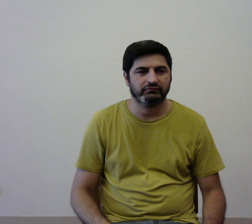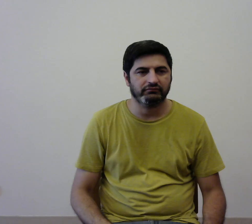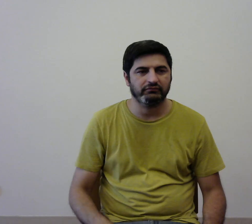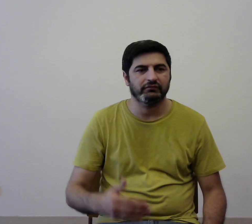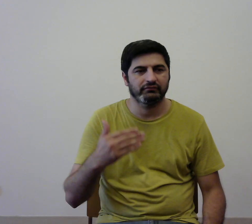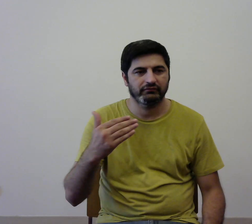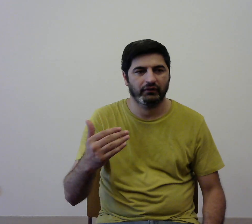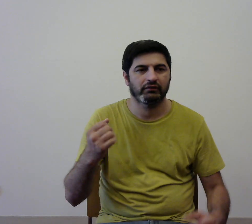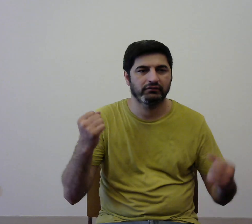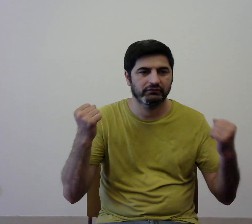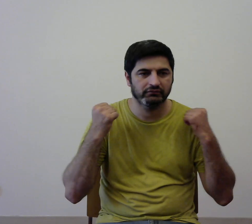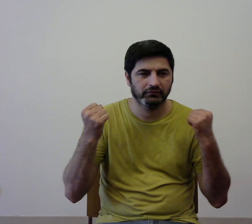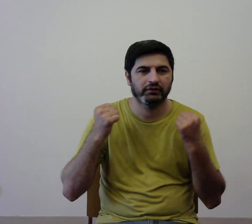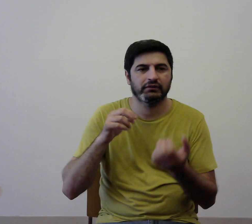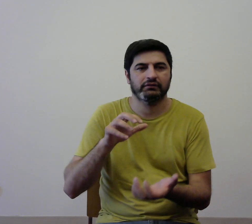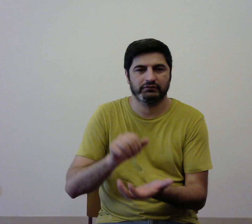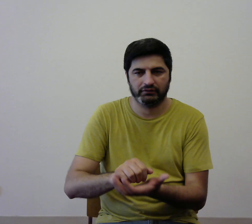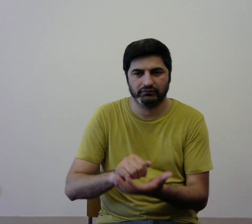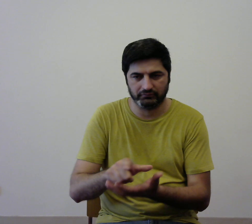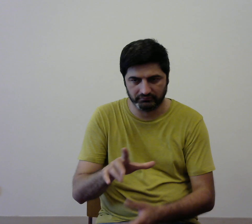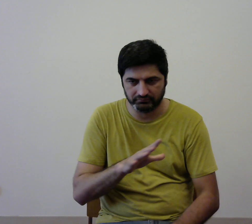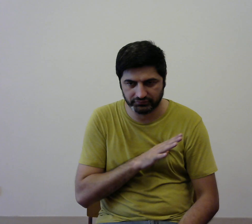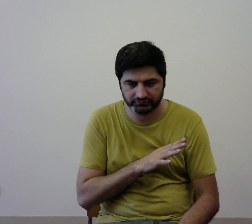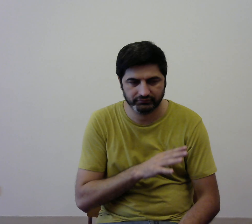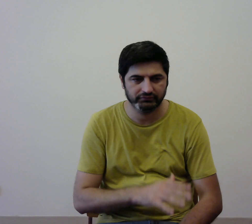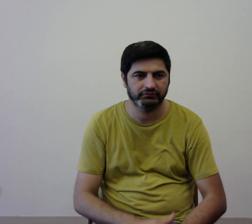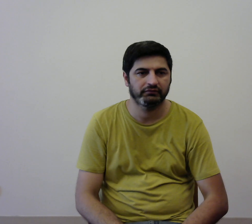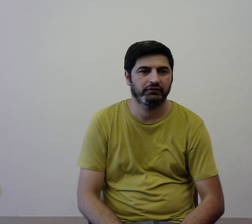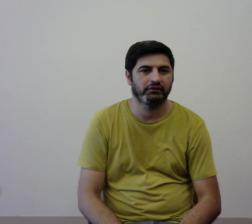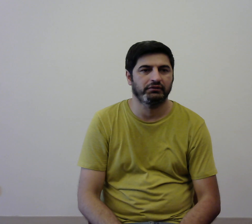Siz idmanla məşğul olursunuzmu?